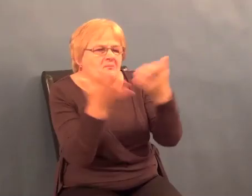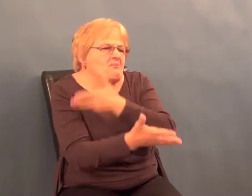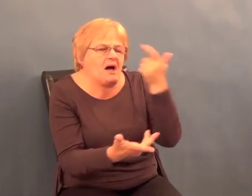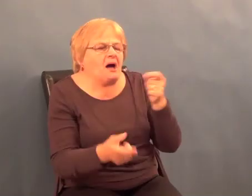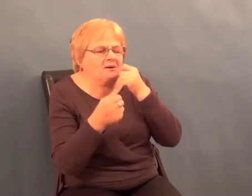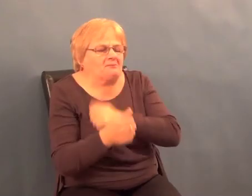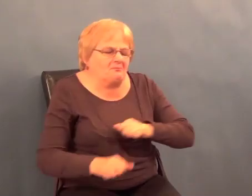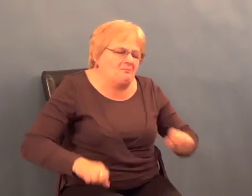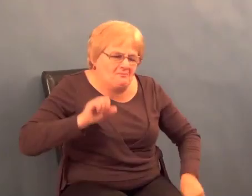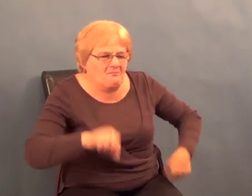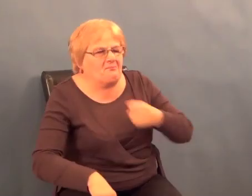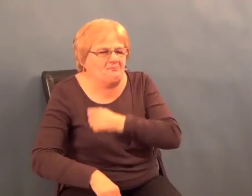Kot jest smutny i idzie.